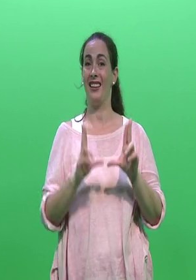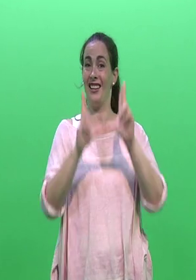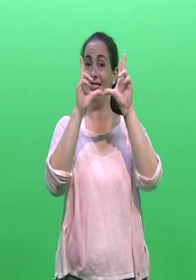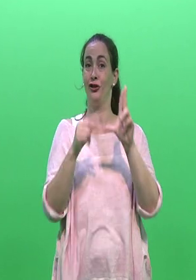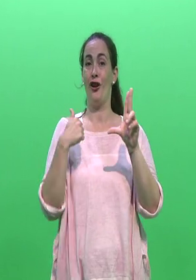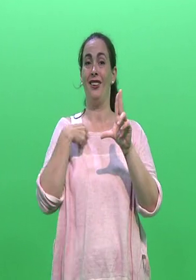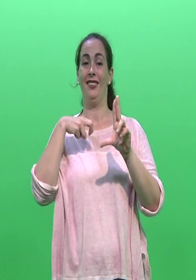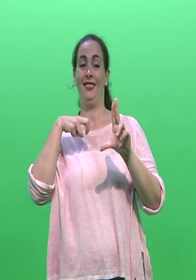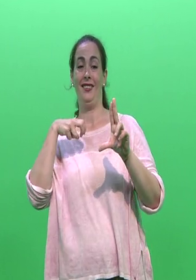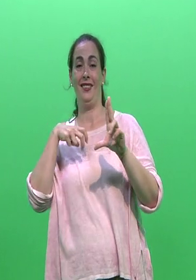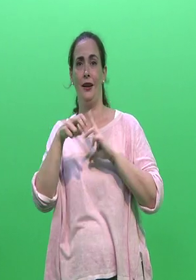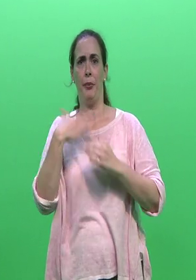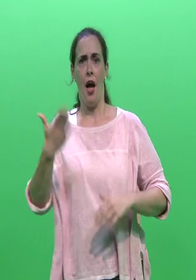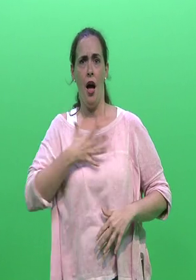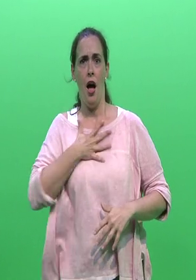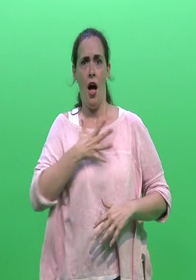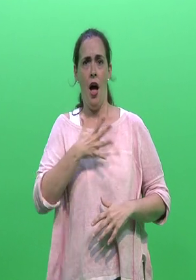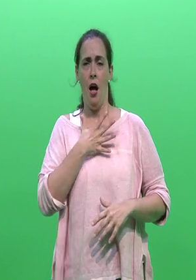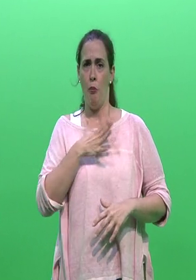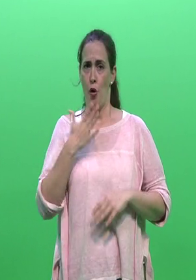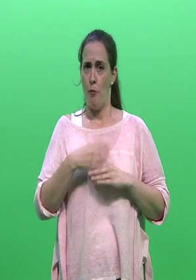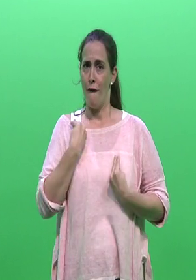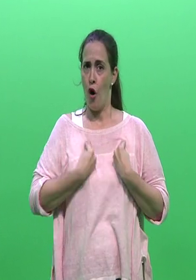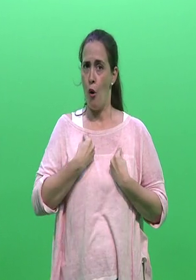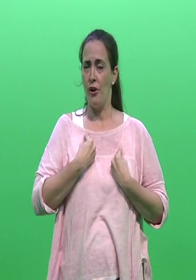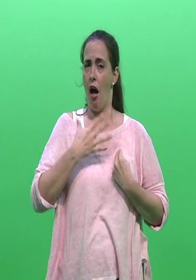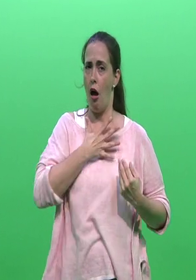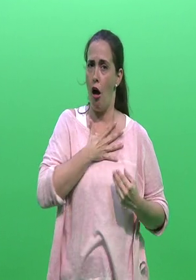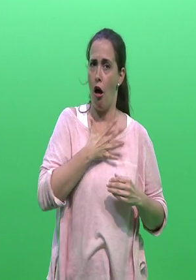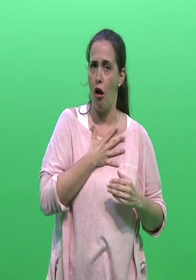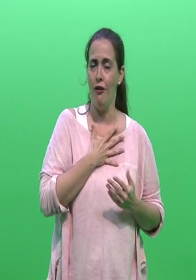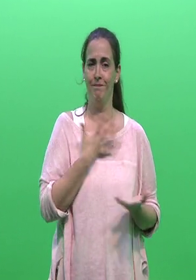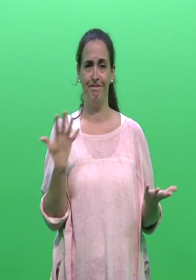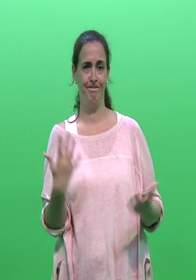Quan entro a l'ascensor començo a tossir molt, pot ser perquè tinc fòbia?